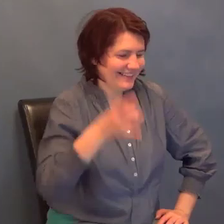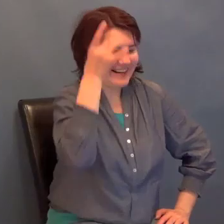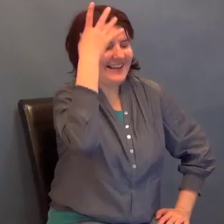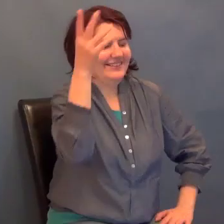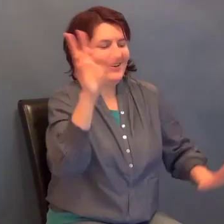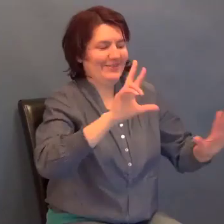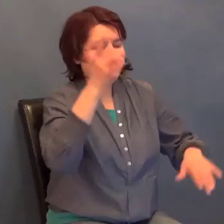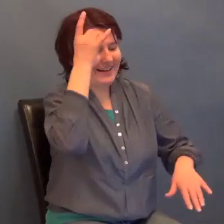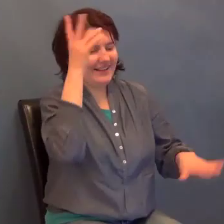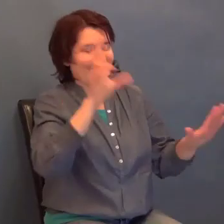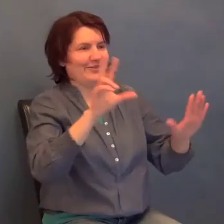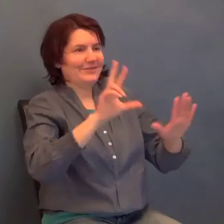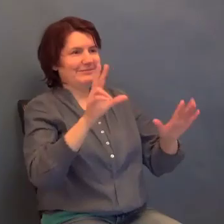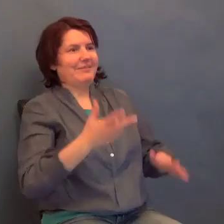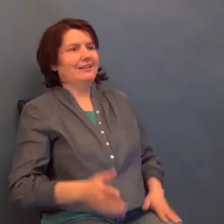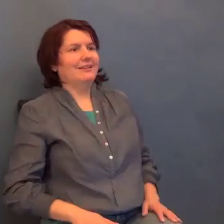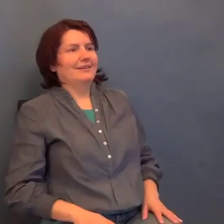Rano o ósmej, rano o ósmej.